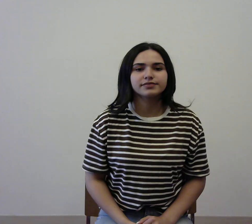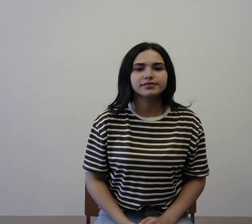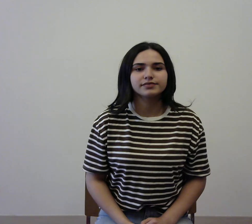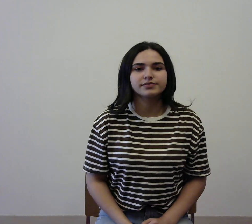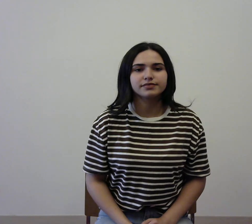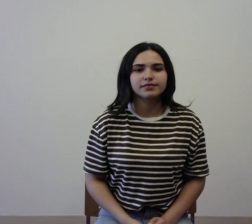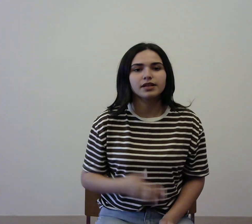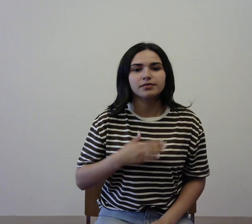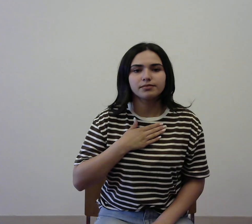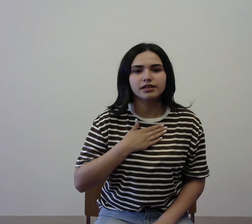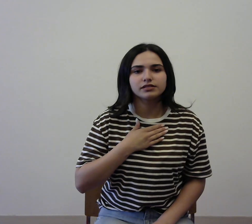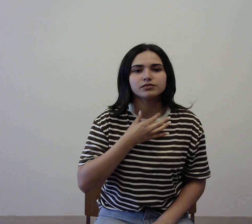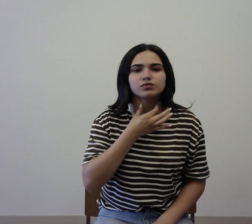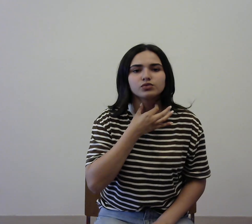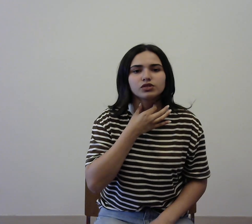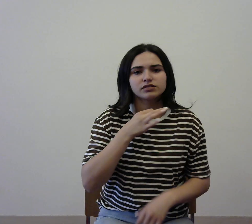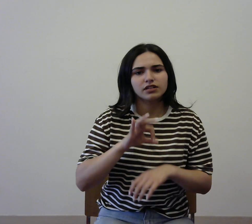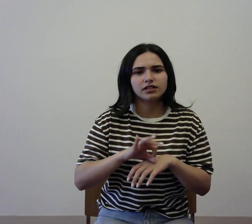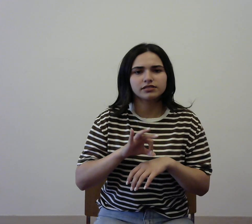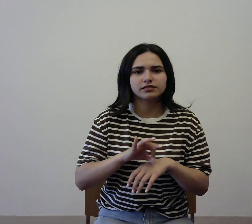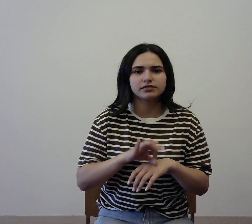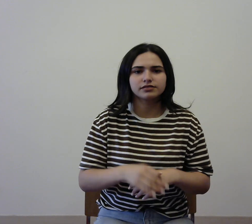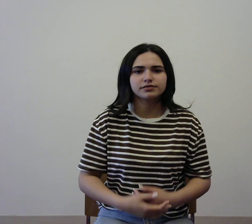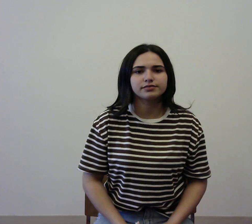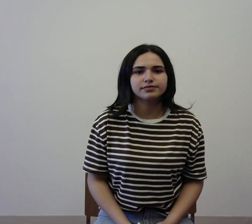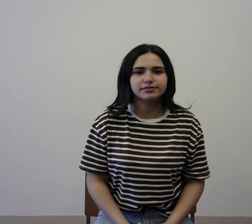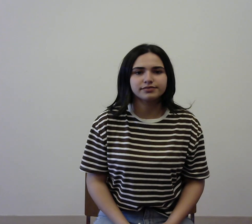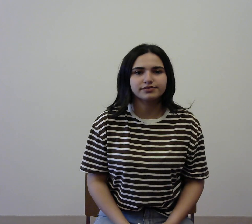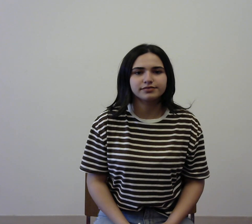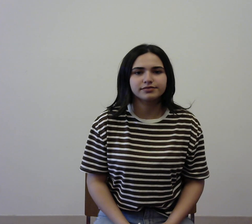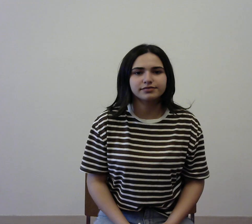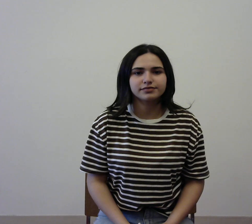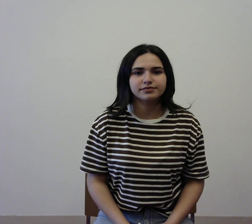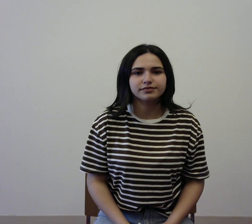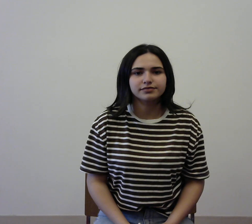Mənim boğazım ağrıyır